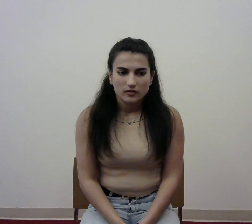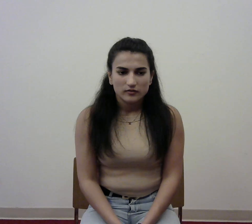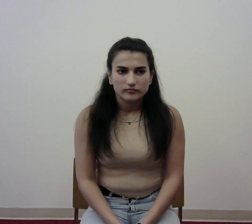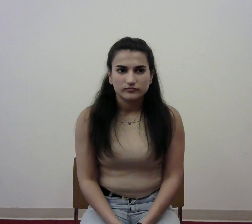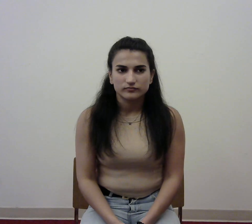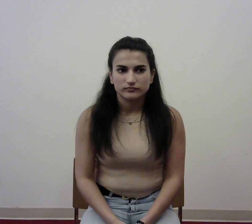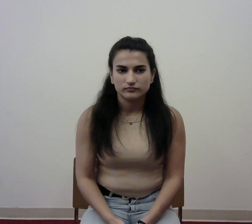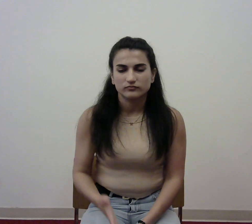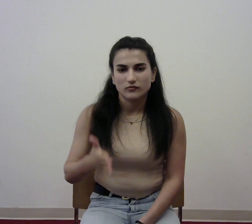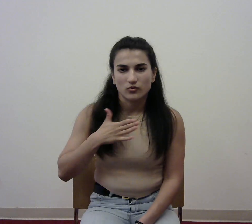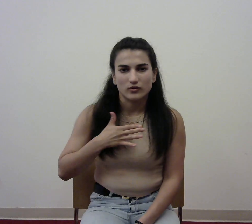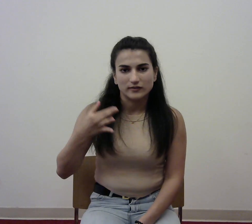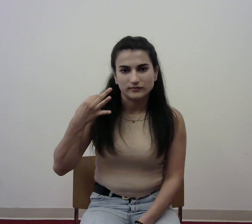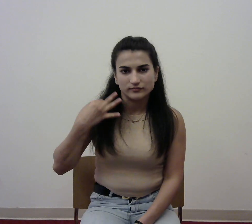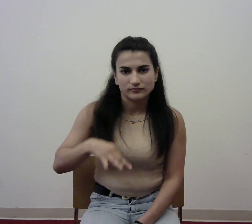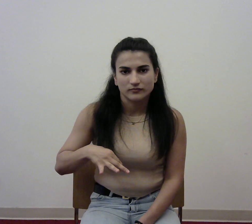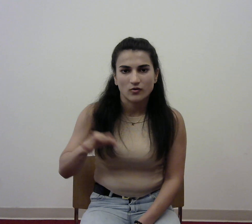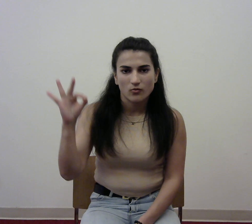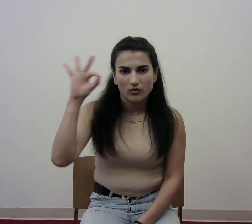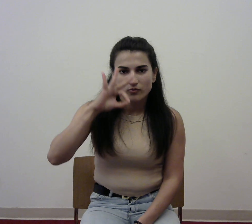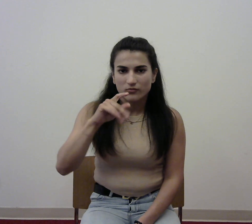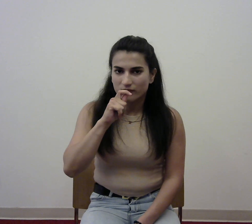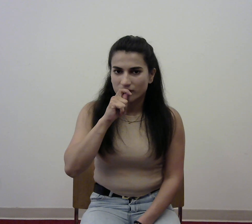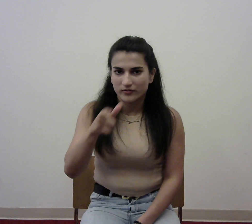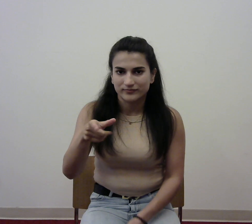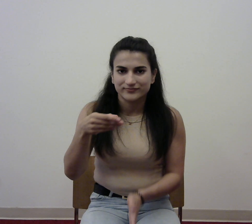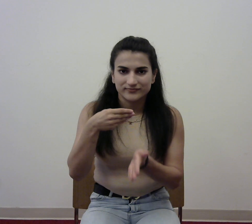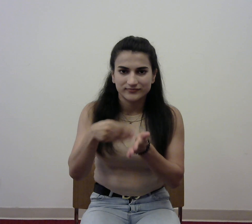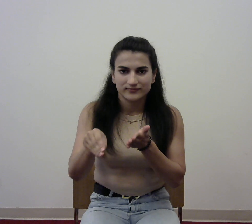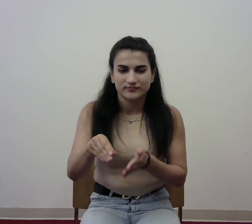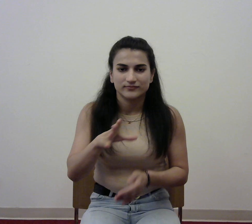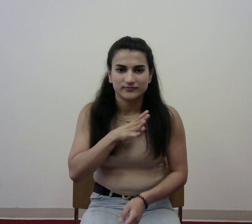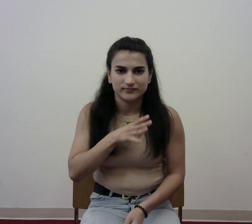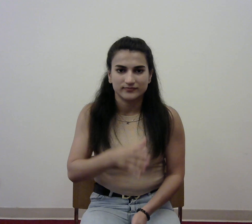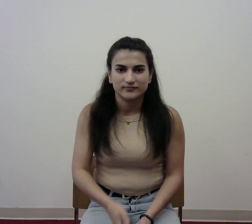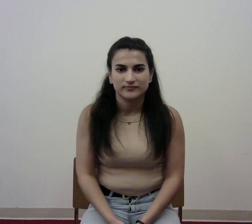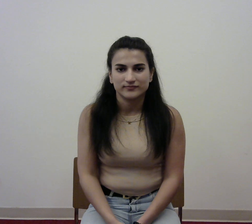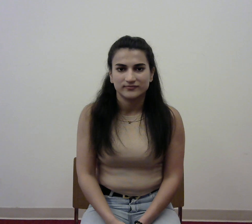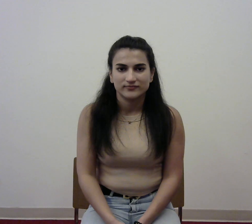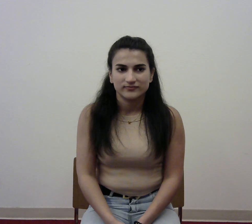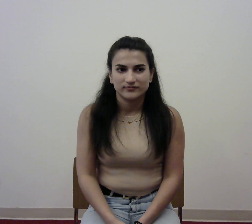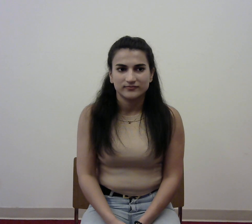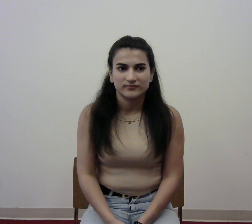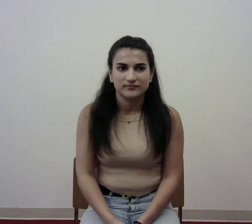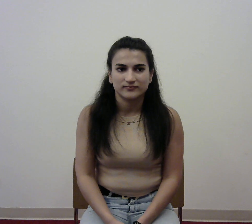Mən oğlum üçün hədiyyə almışam